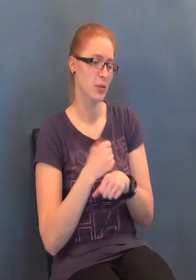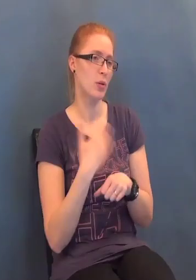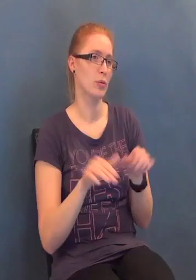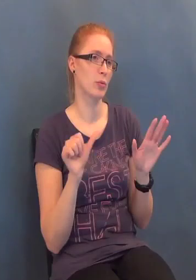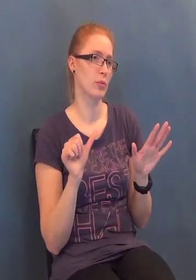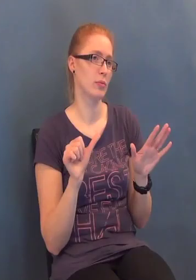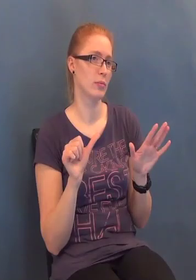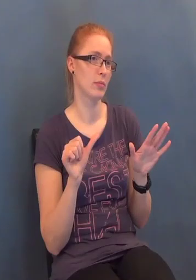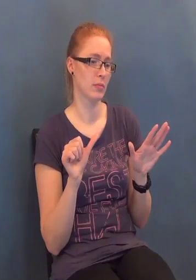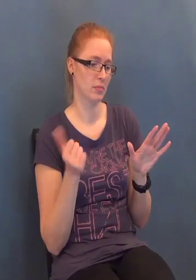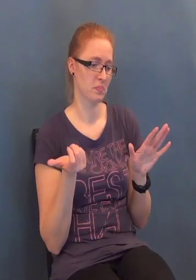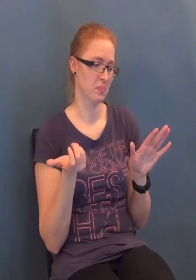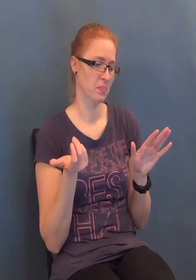Kończę pracę o szóstej.